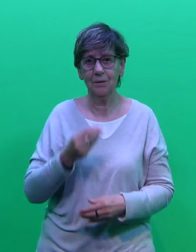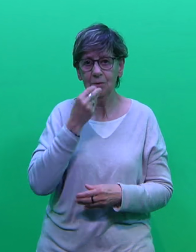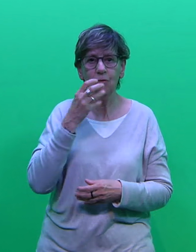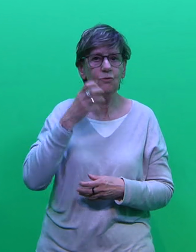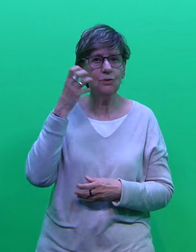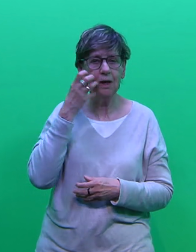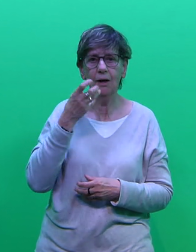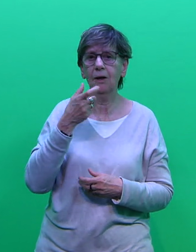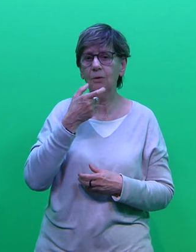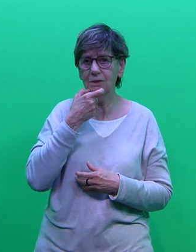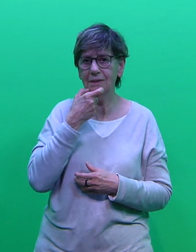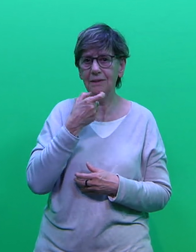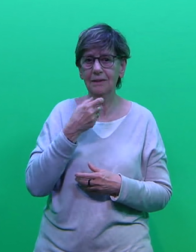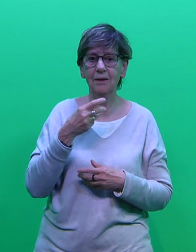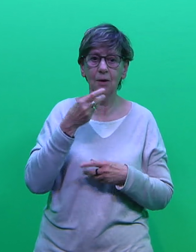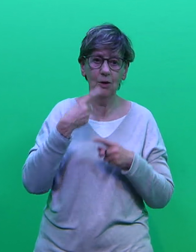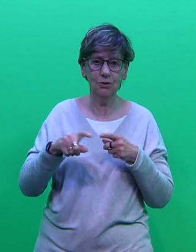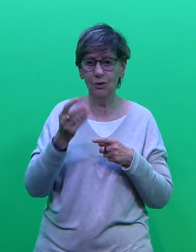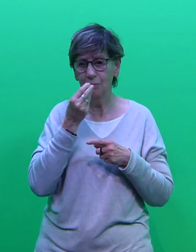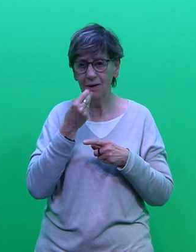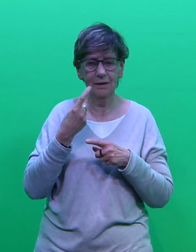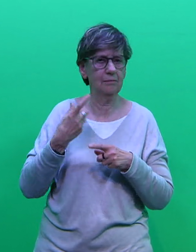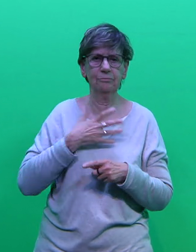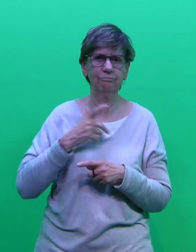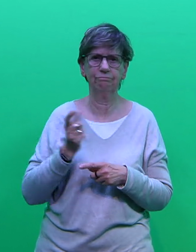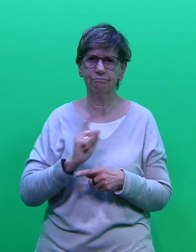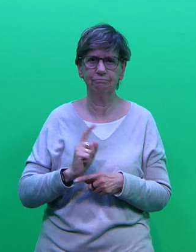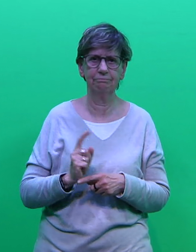Li agrada menjar fruita, però no vol menjar altres coses.